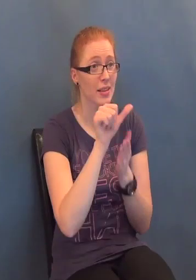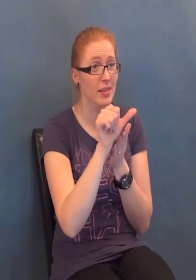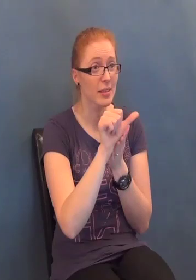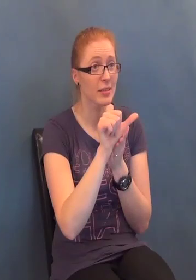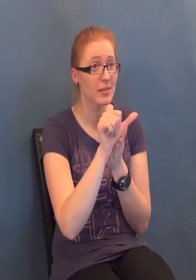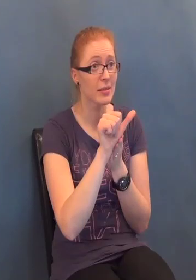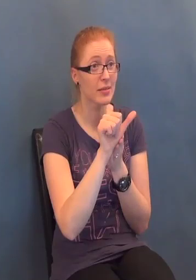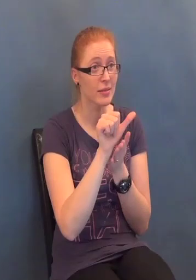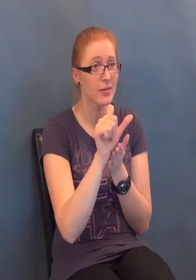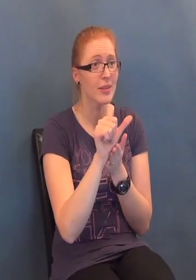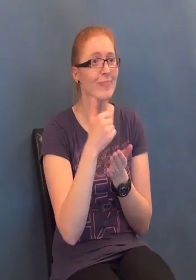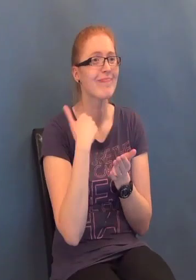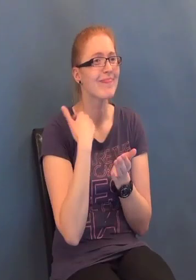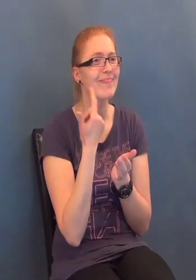A tobie jedenastego?